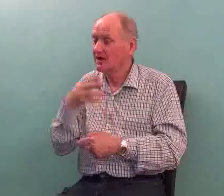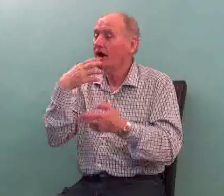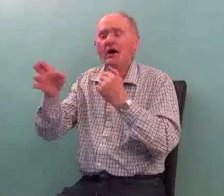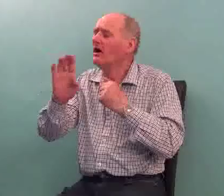Nie.